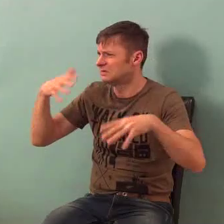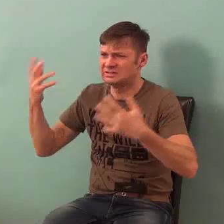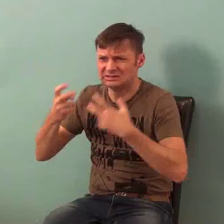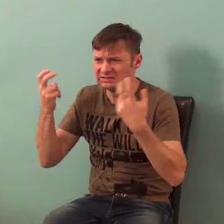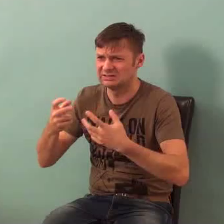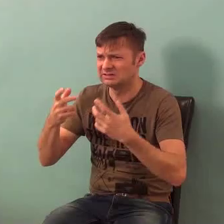Szukają.